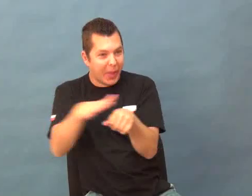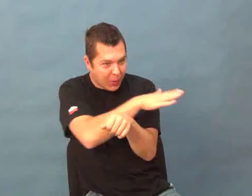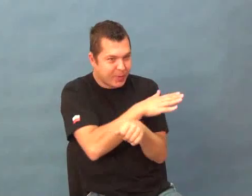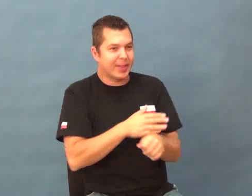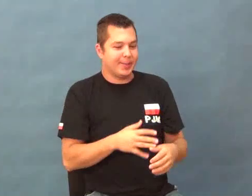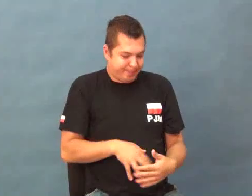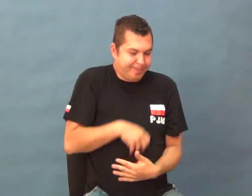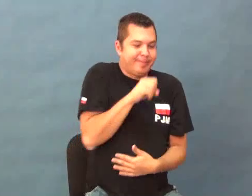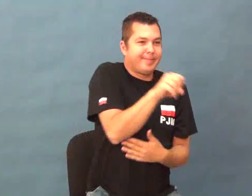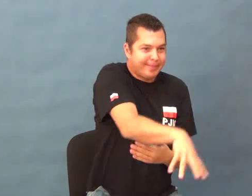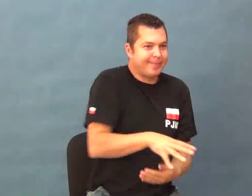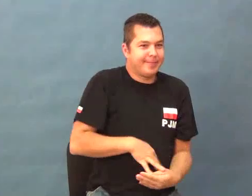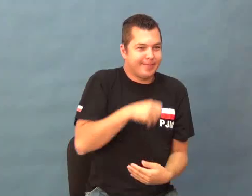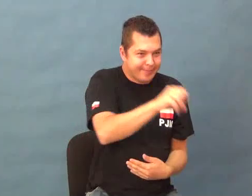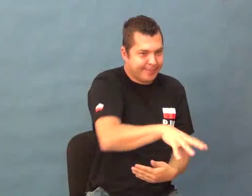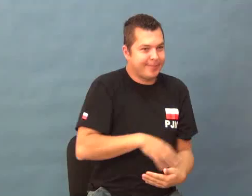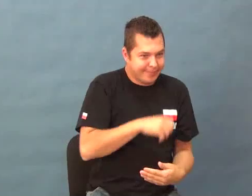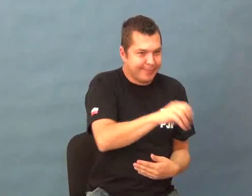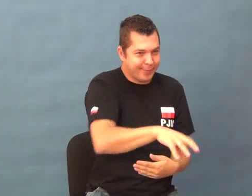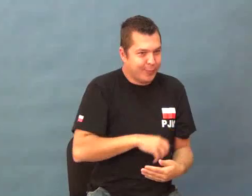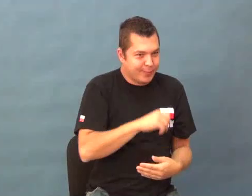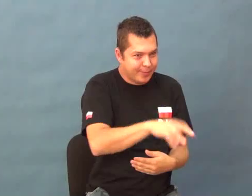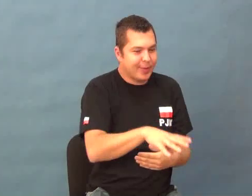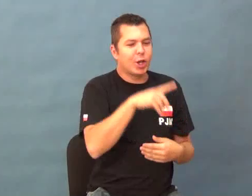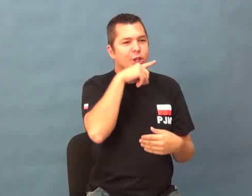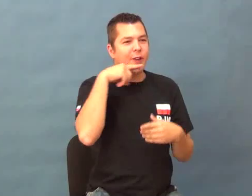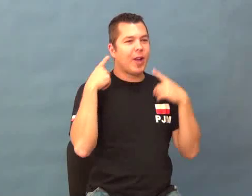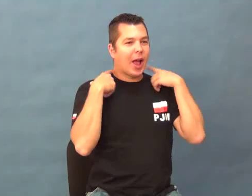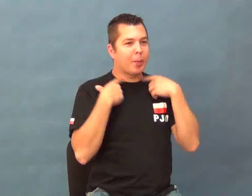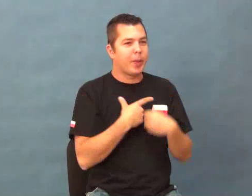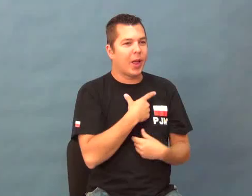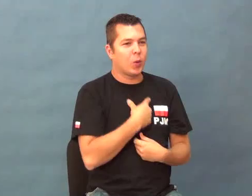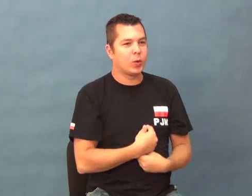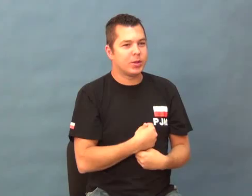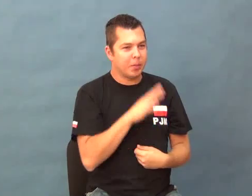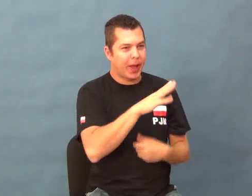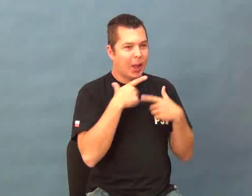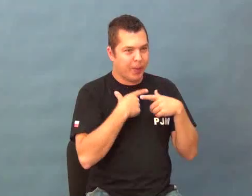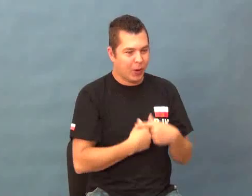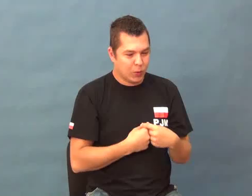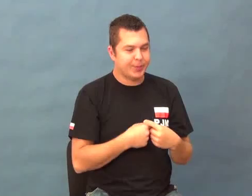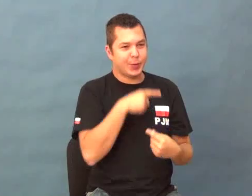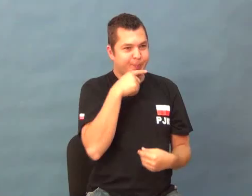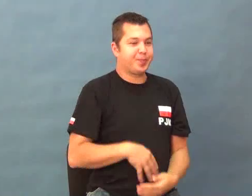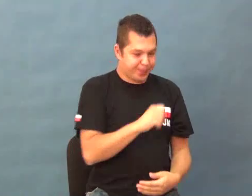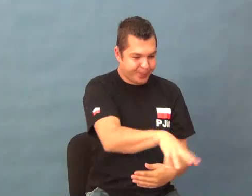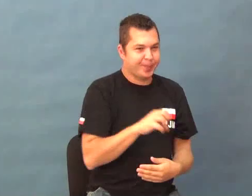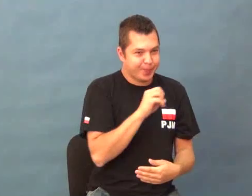Wyrzucał gruszki z kieszeni... miał czerwoną chustkę na szyi.